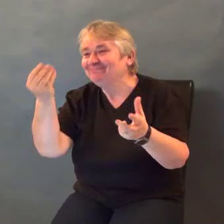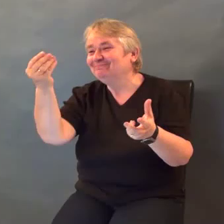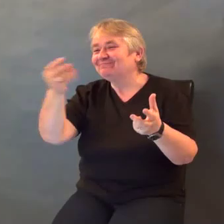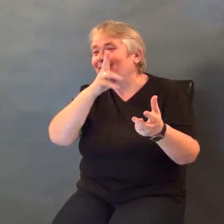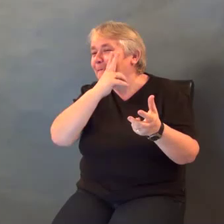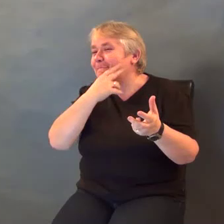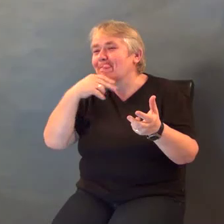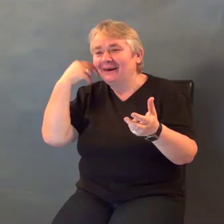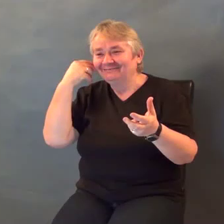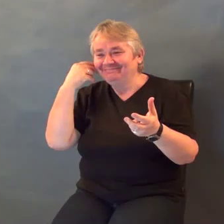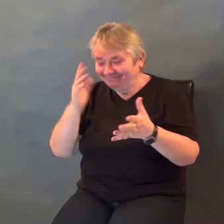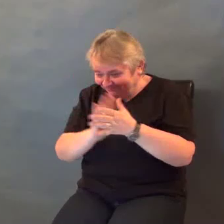Wspaniale, to jest pyszne!